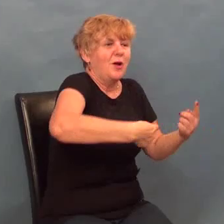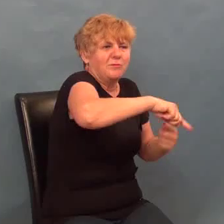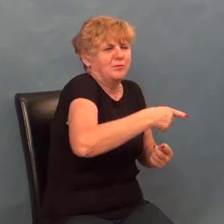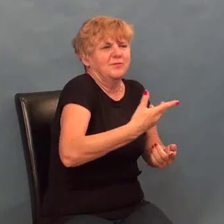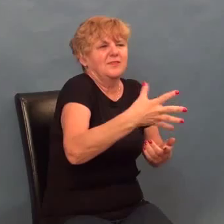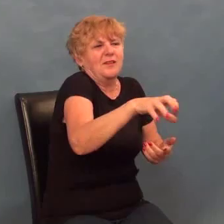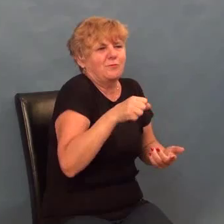Nie wziął pieniędzy.